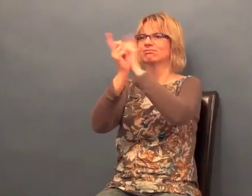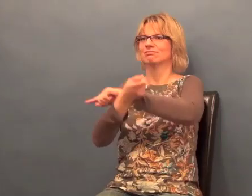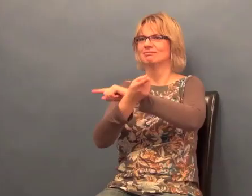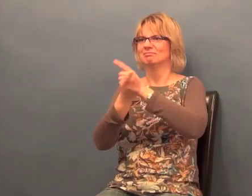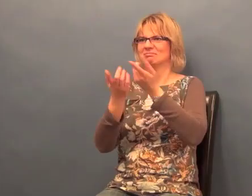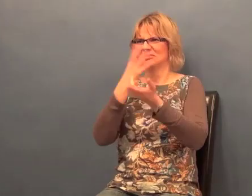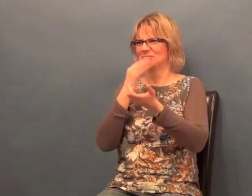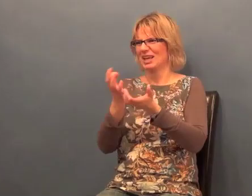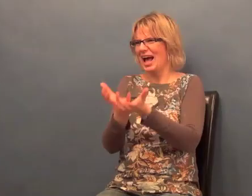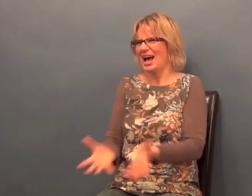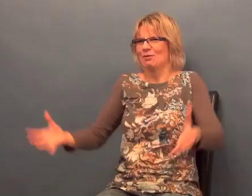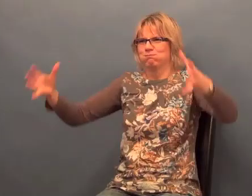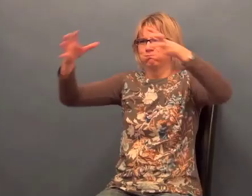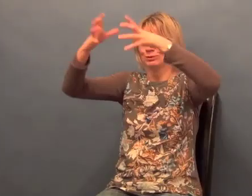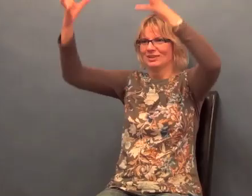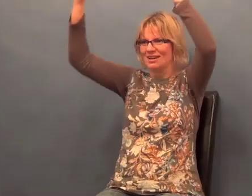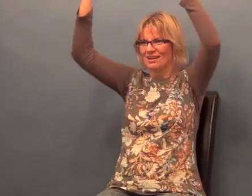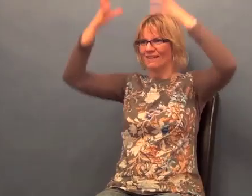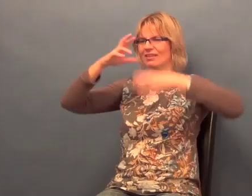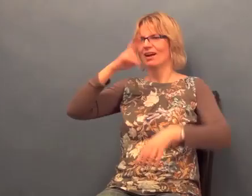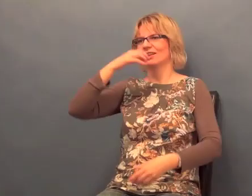Zamiast jabłka na głowie położył duży arbuz.